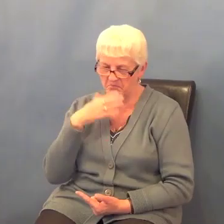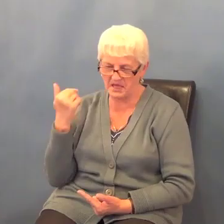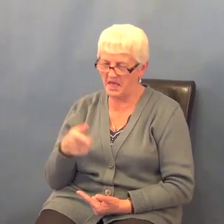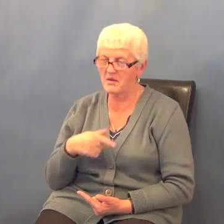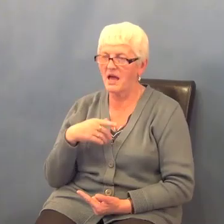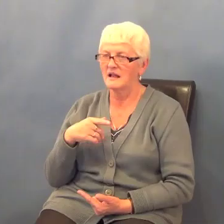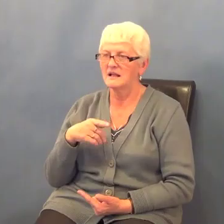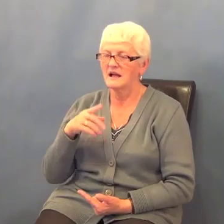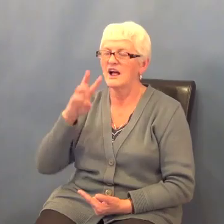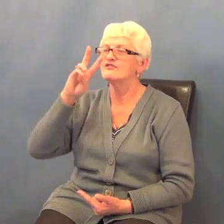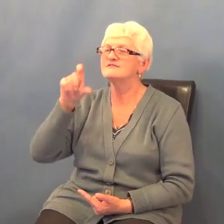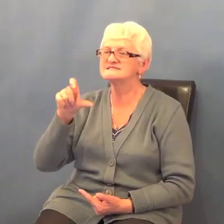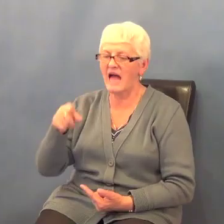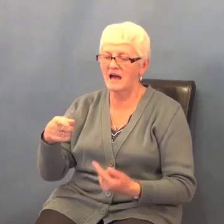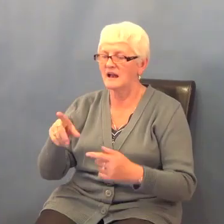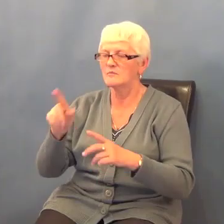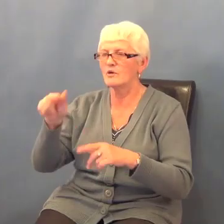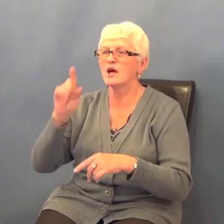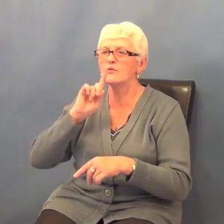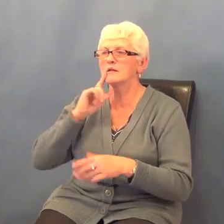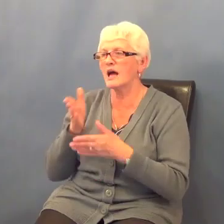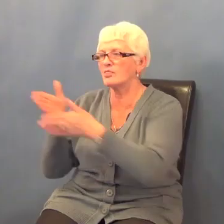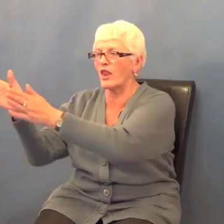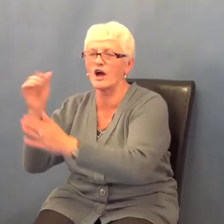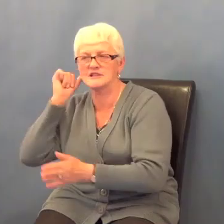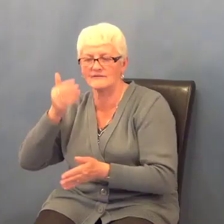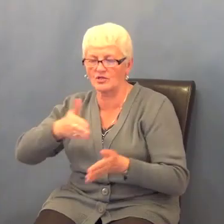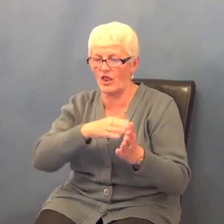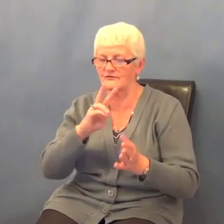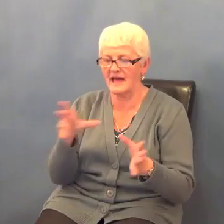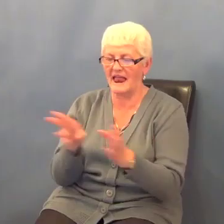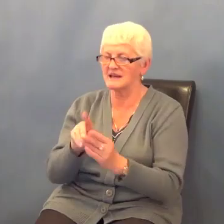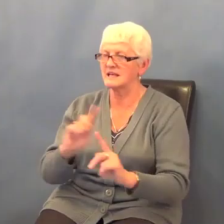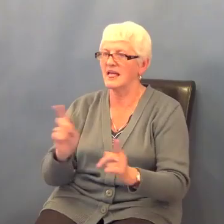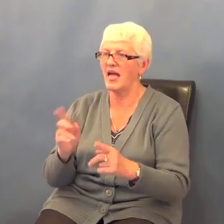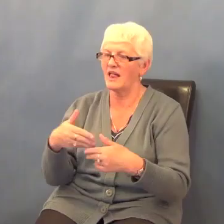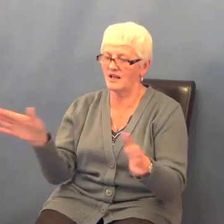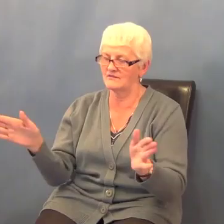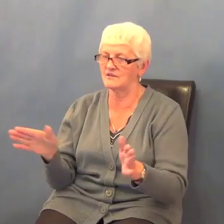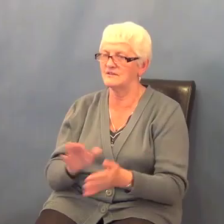Może w WC, chłopak idzie do męskiej toalety, a kobieta do damskiej toalety, razem nie mogą.